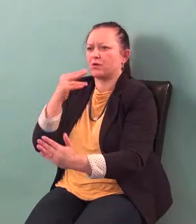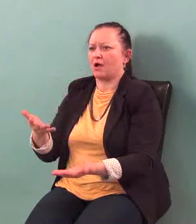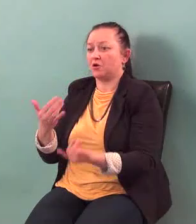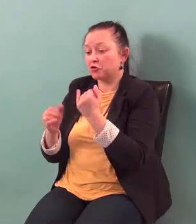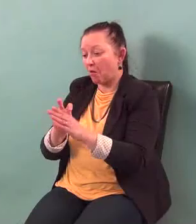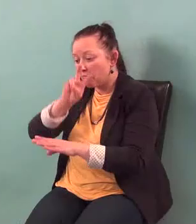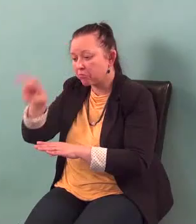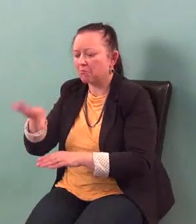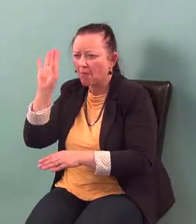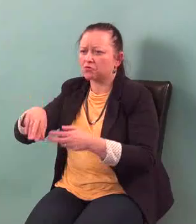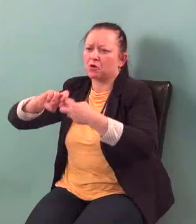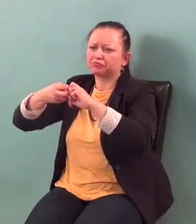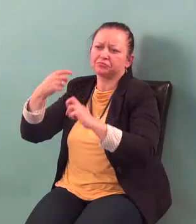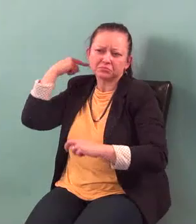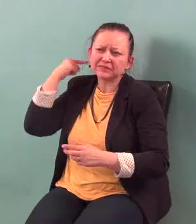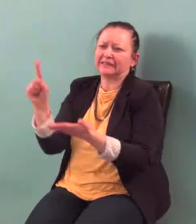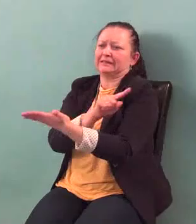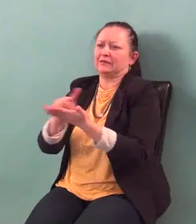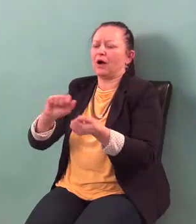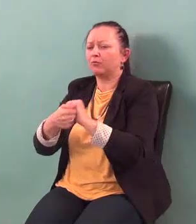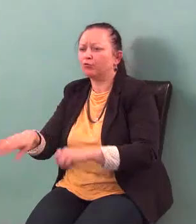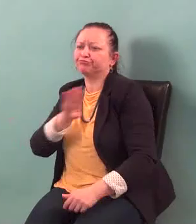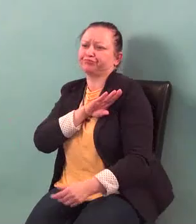Jeżeli ktoś skoczy, to istnieje ryzyko skręcenia karku lub śmierci.